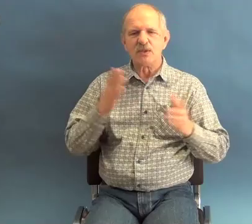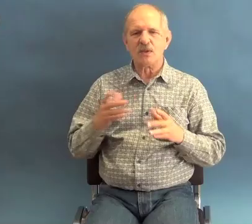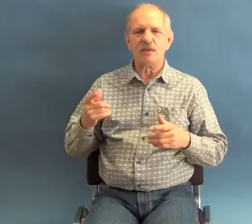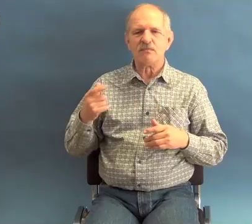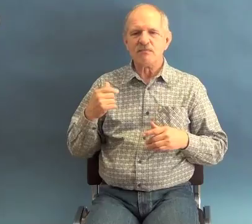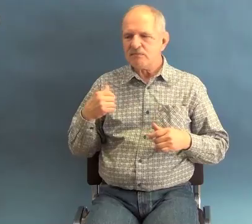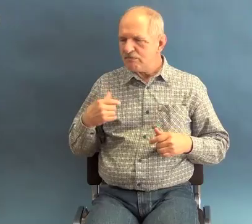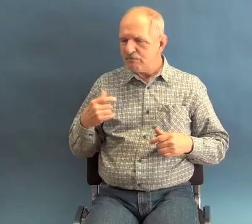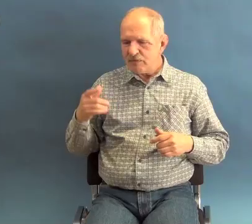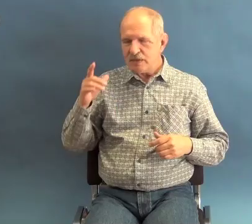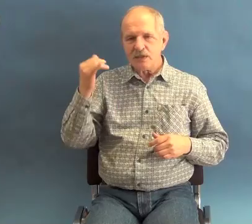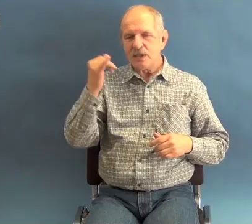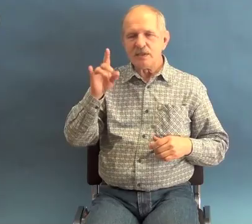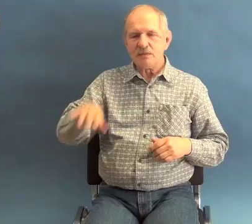Podchodzi do niego dziecko.